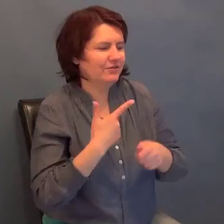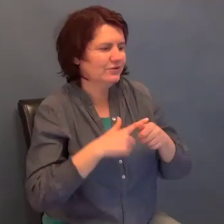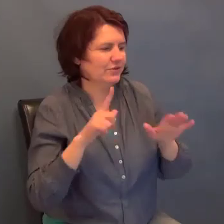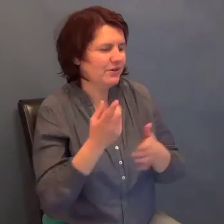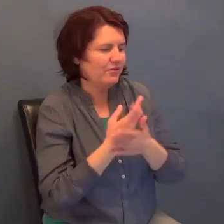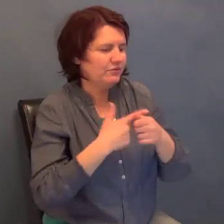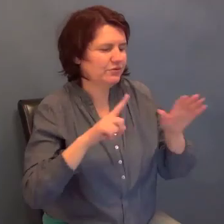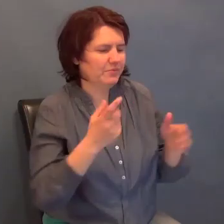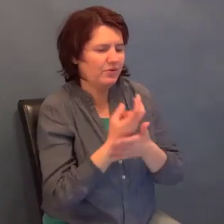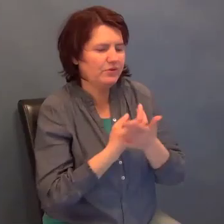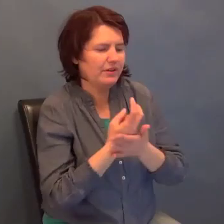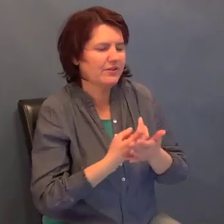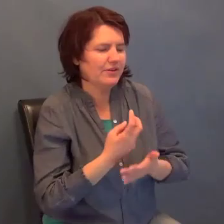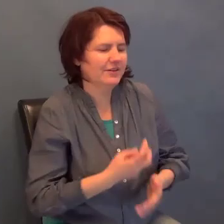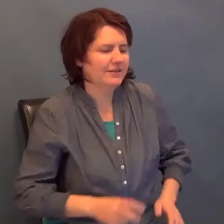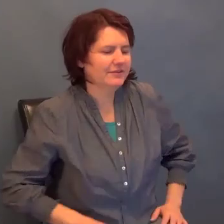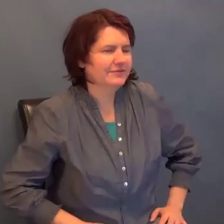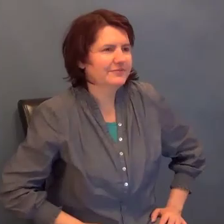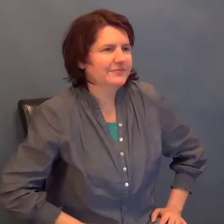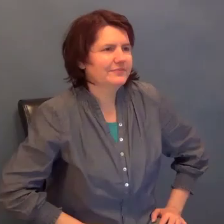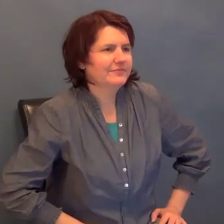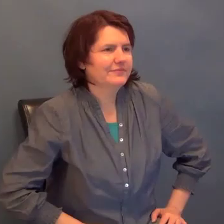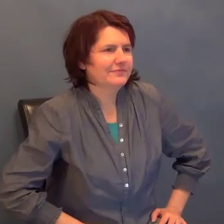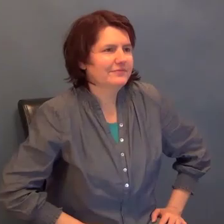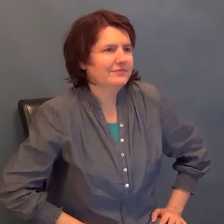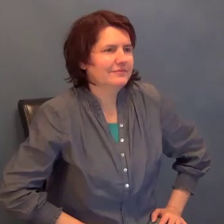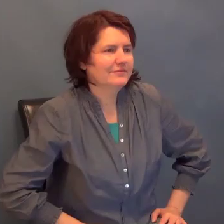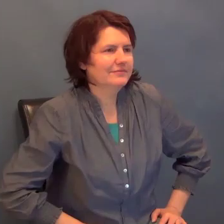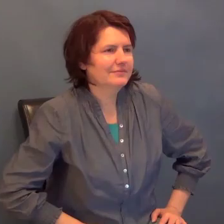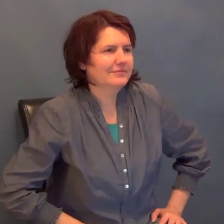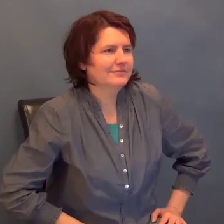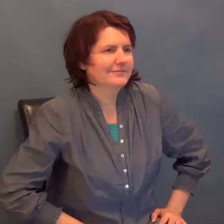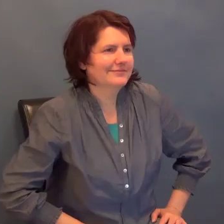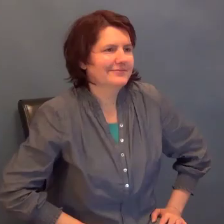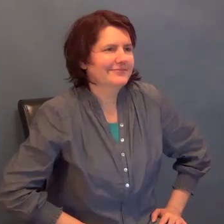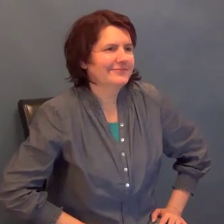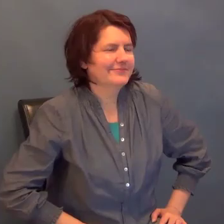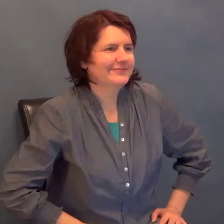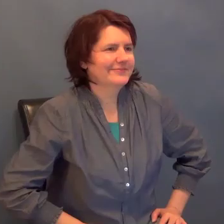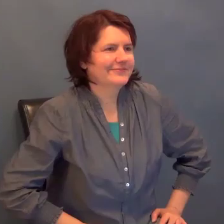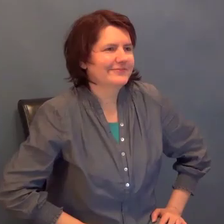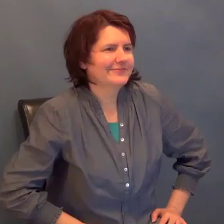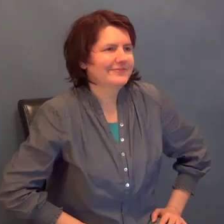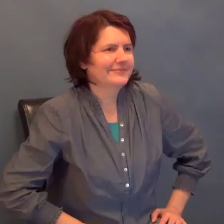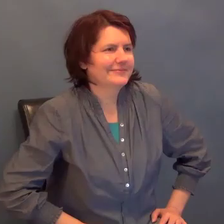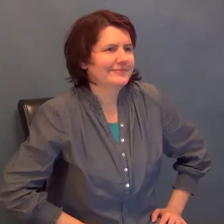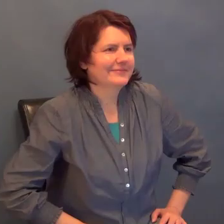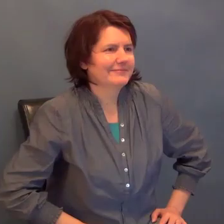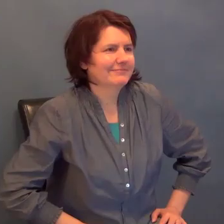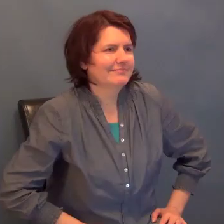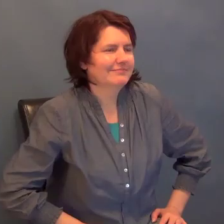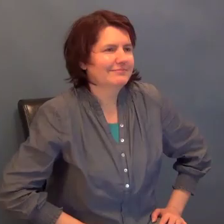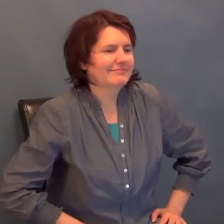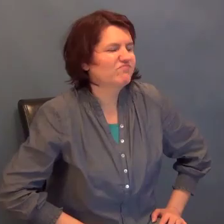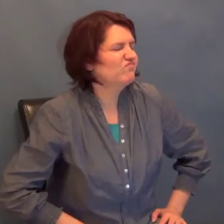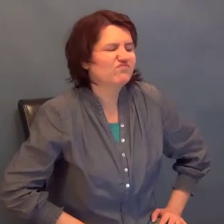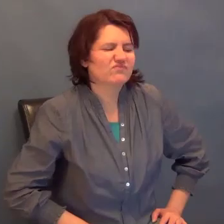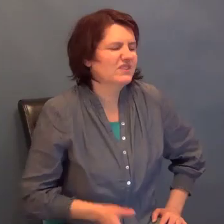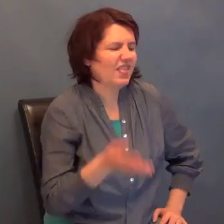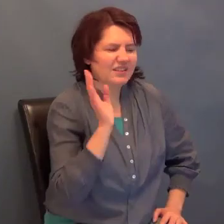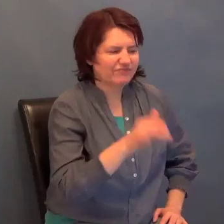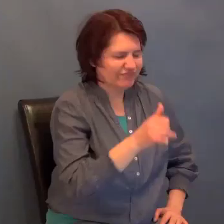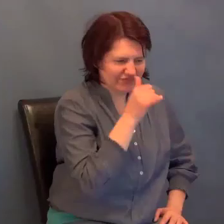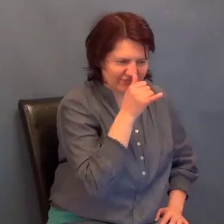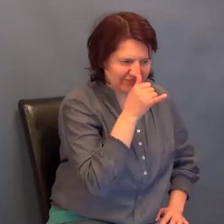Dwudziestego siódmego lutego, dwudziestego siódmego lutego.